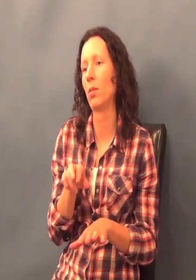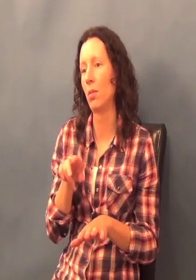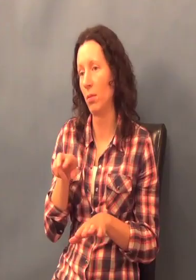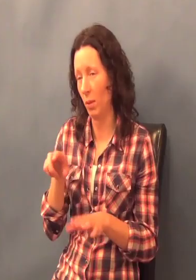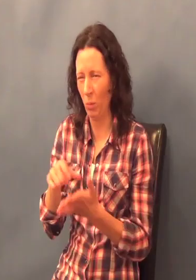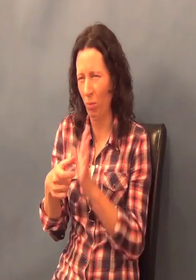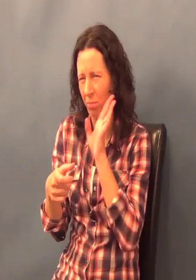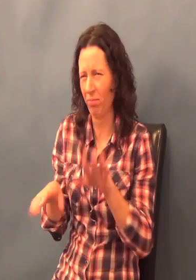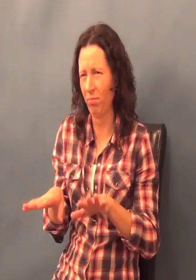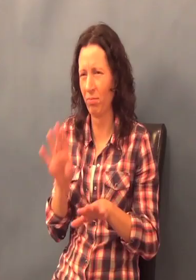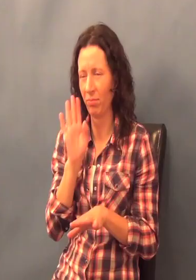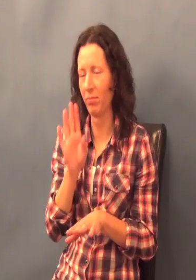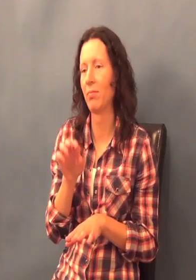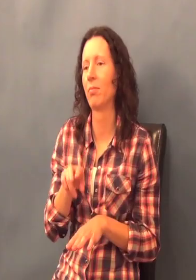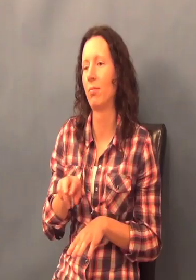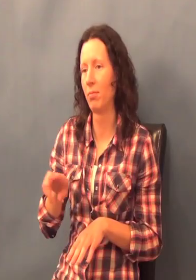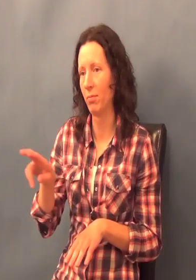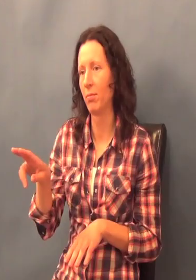Tak, w tym samym pokoju. Idzie.